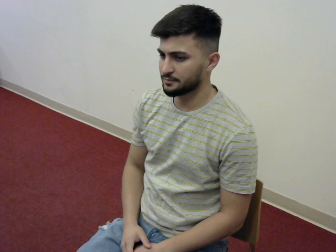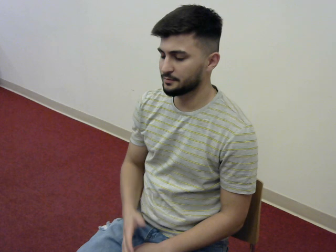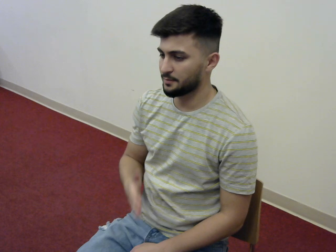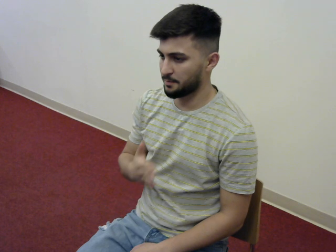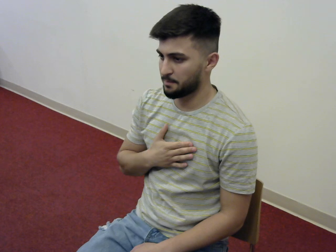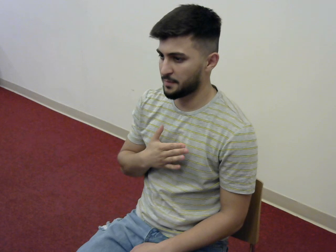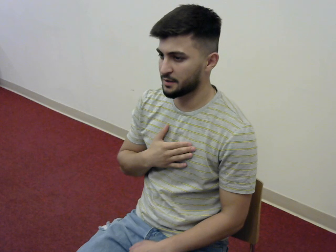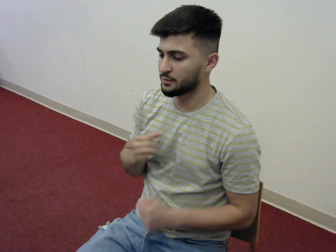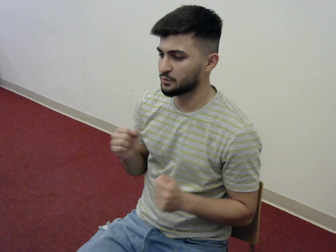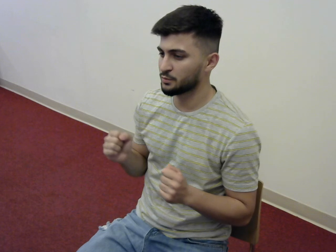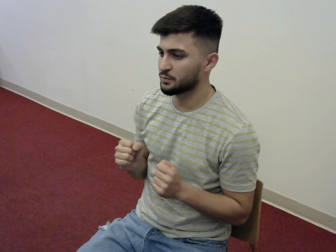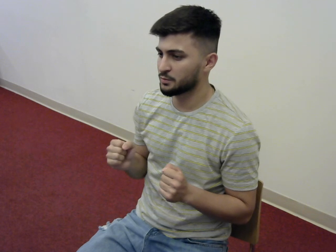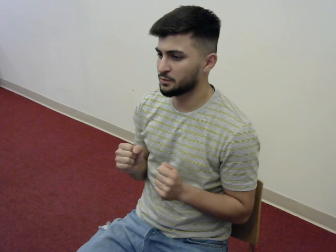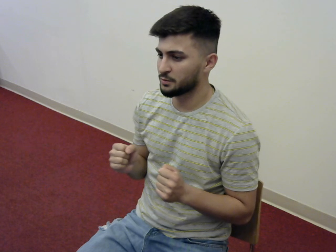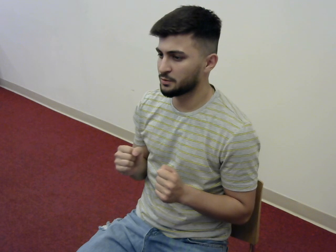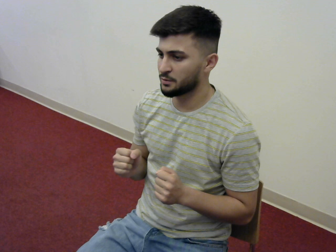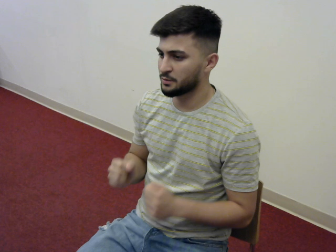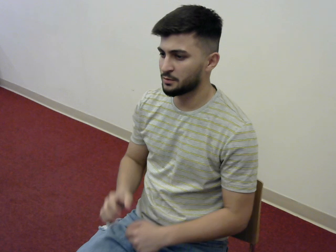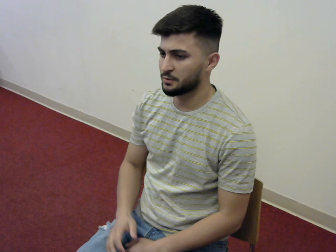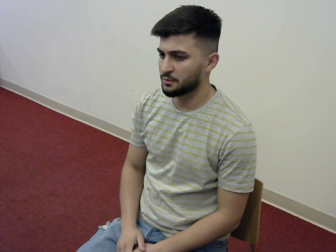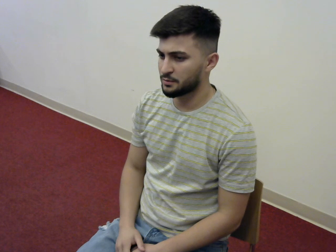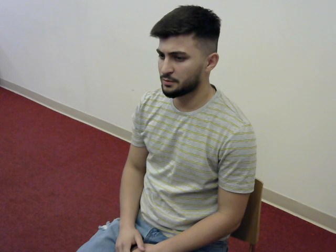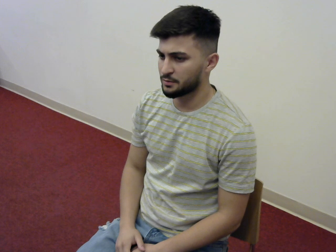Mənə soyuqdur